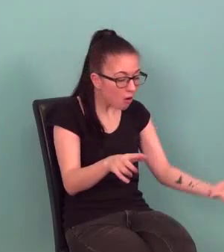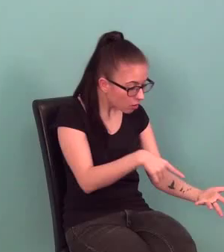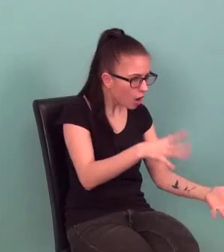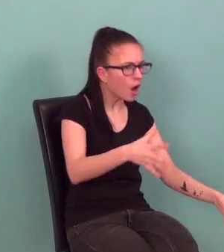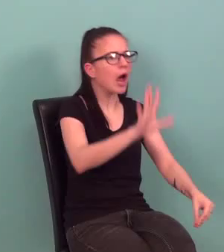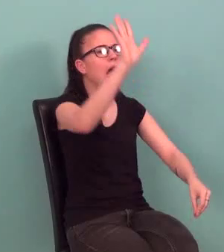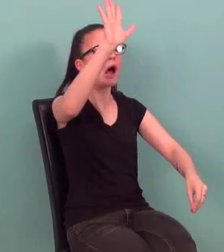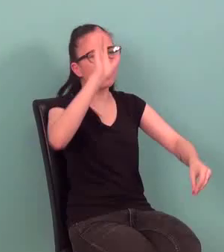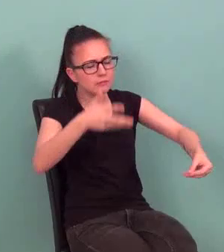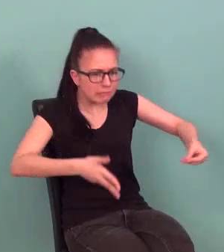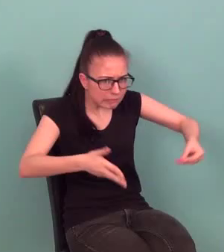Wołają za nim i biegną niosąc kapelusz.